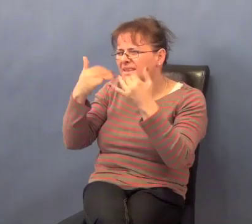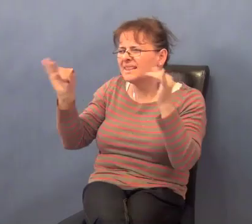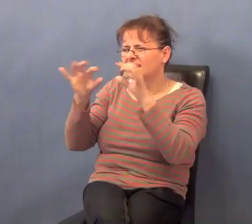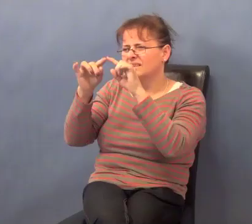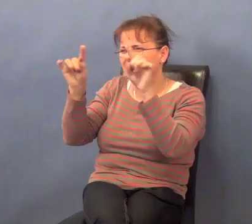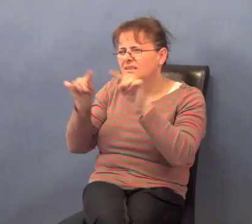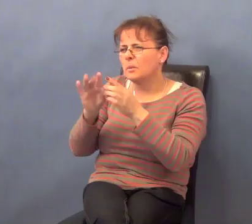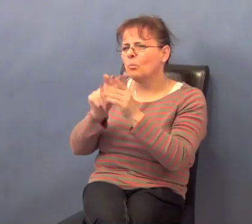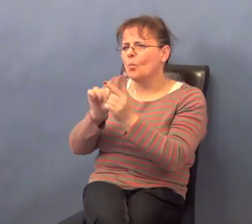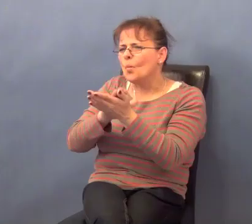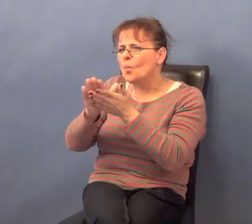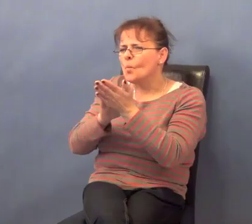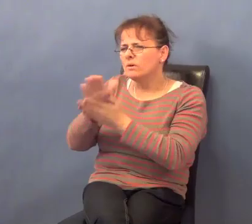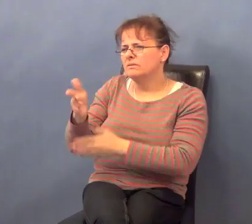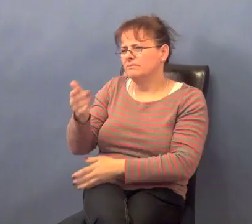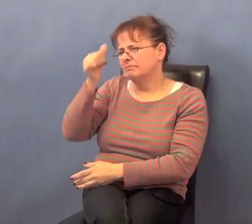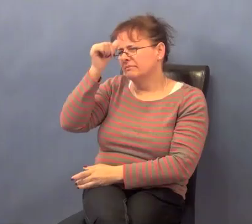Takie specjalne, inne opakowanie, takie płaskie.